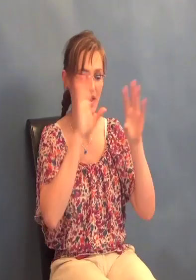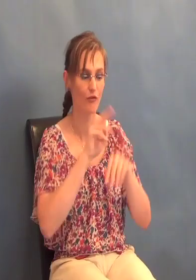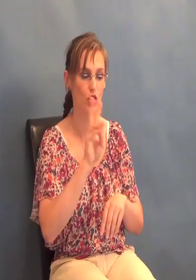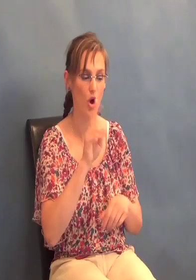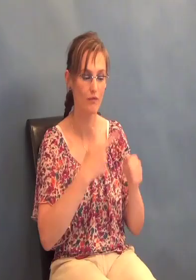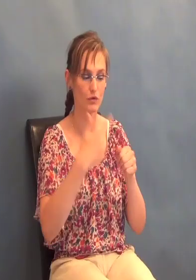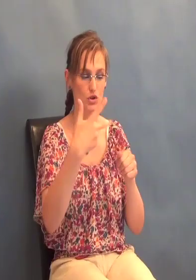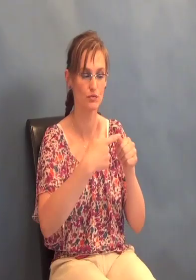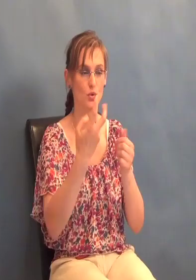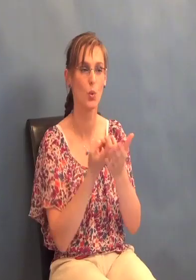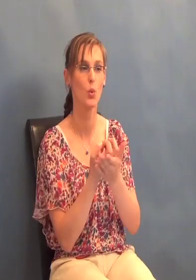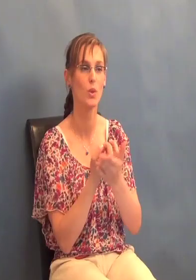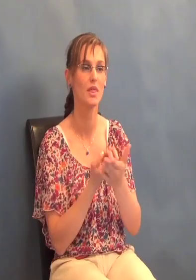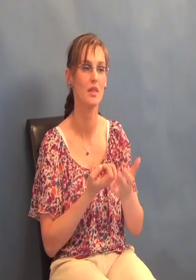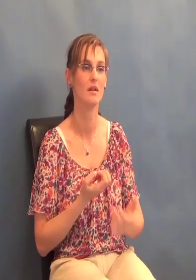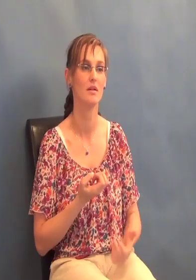We wtorek dwudziestego trzeciego lutego.